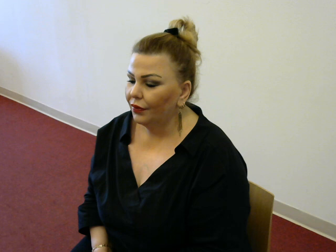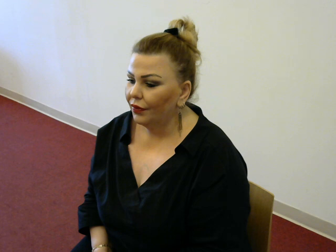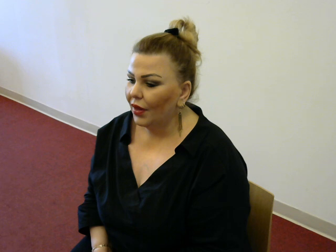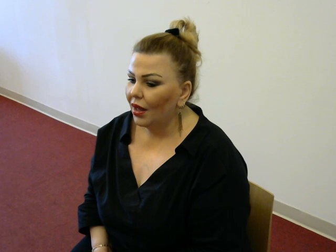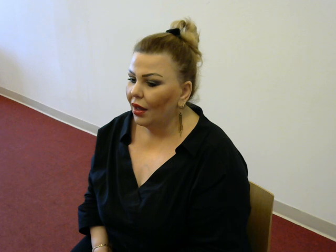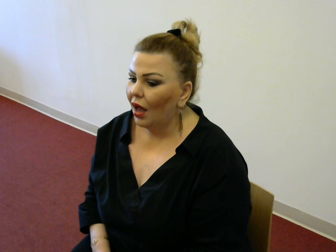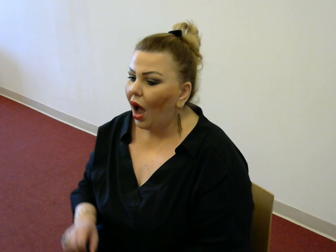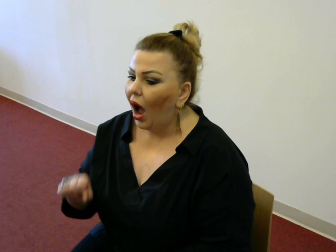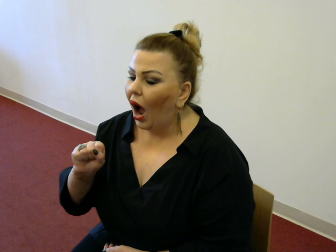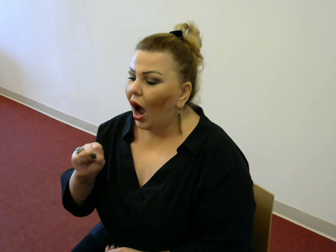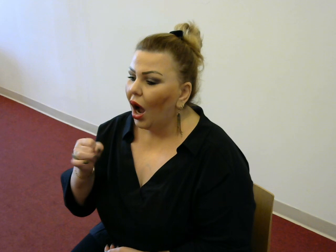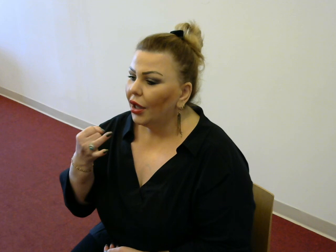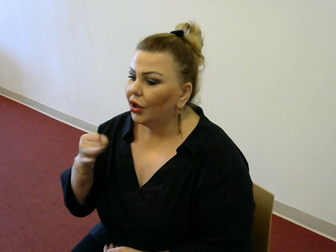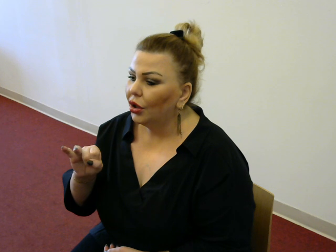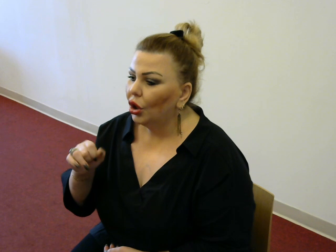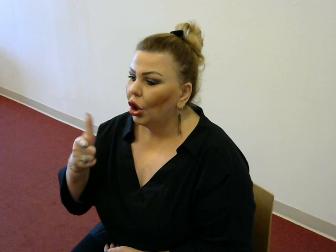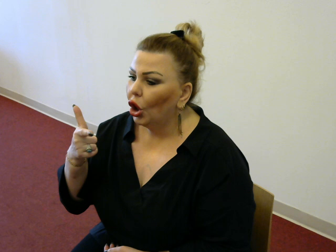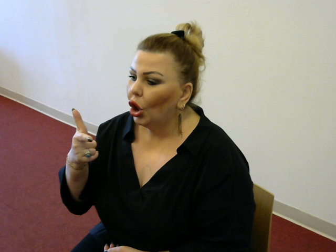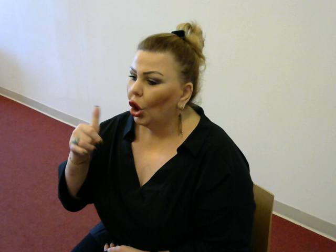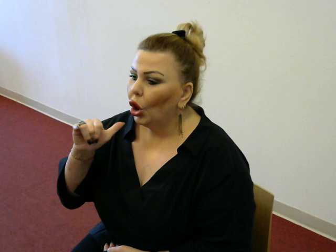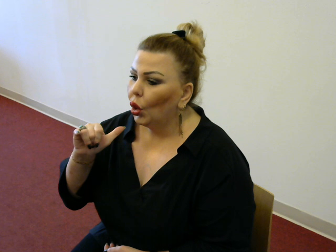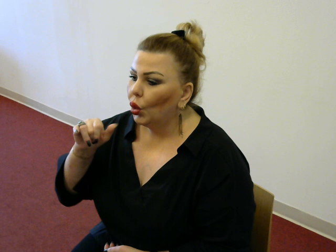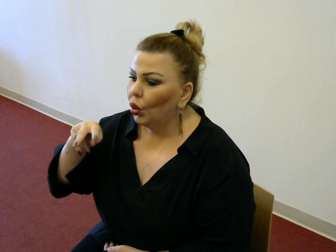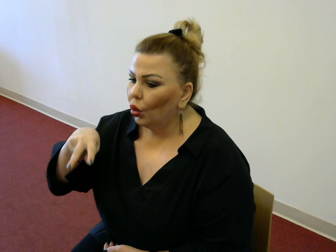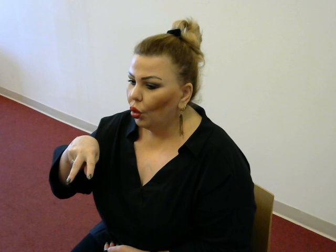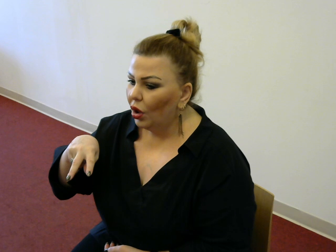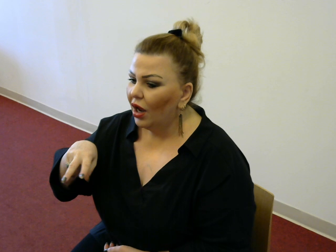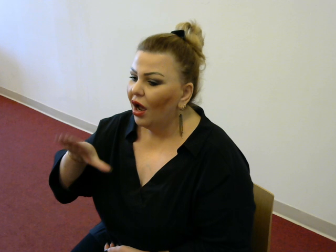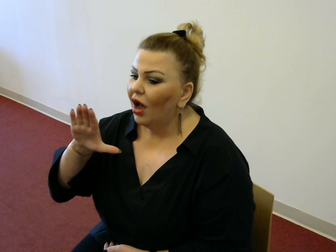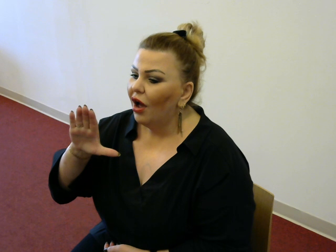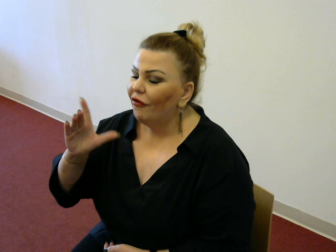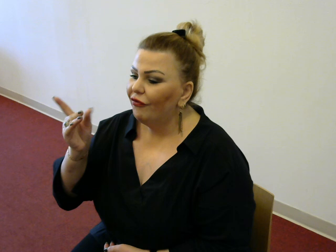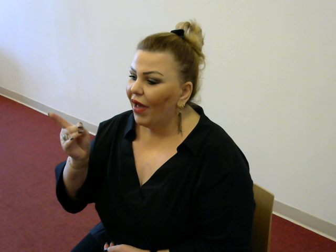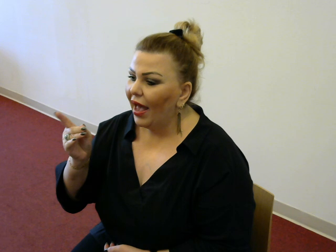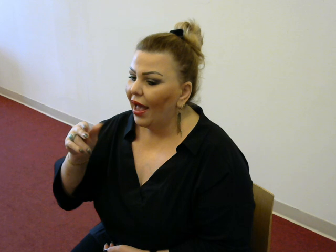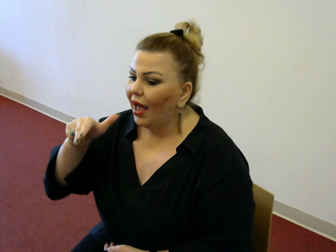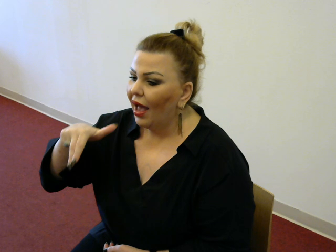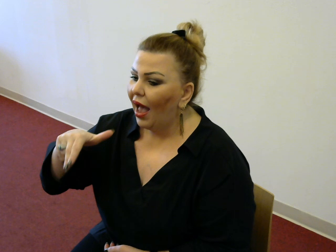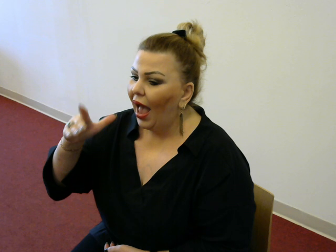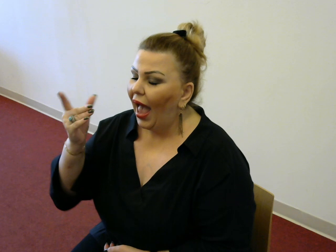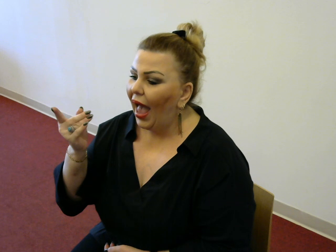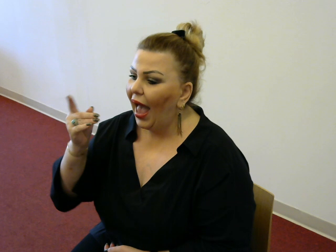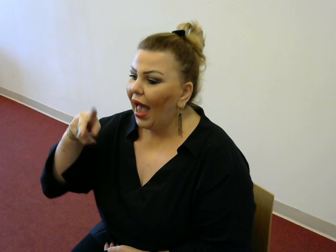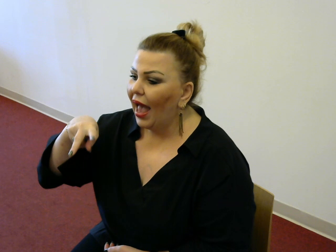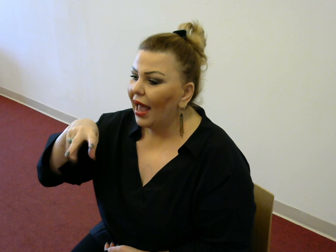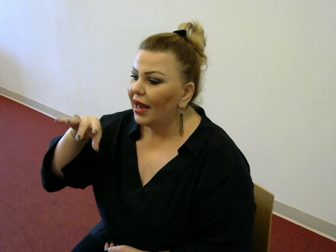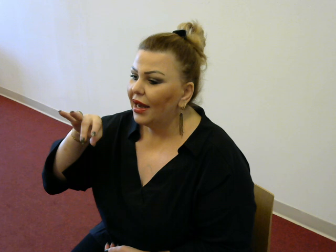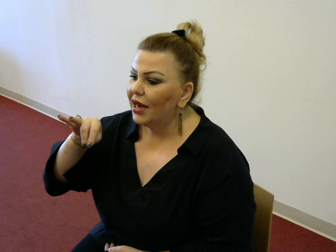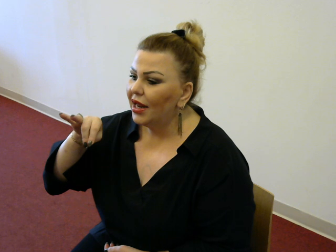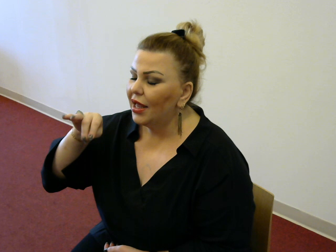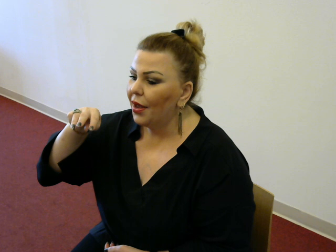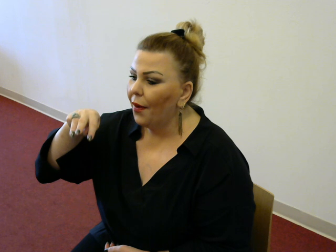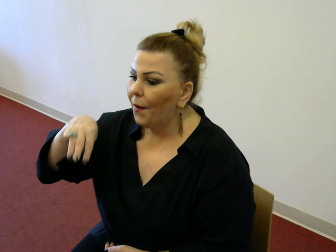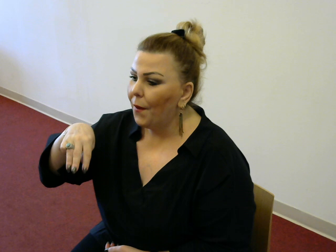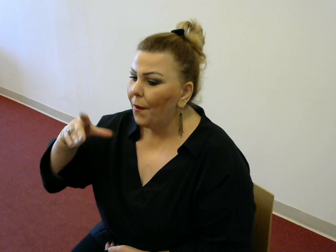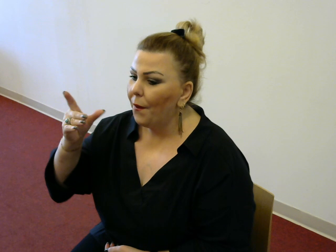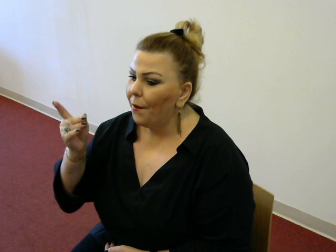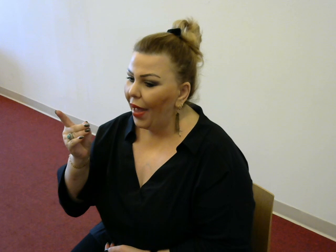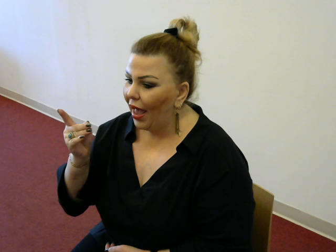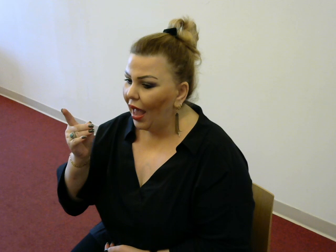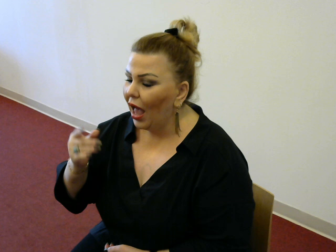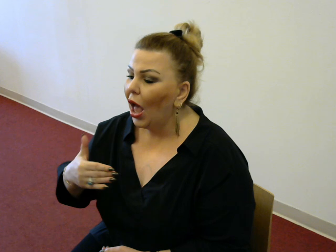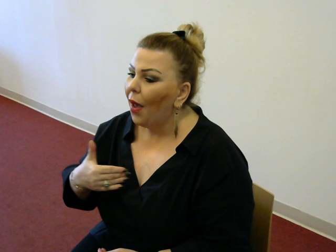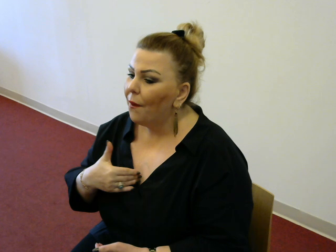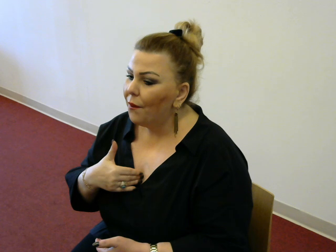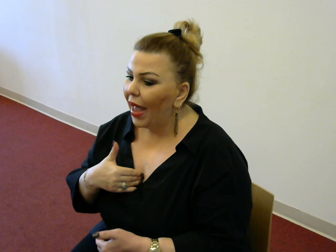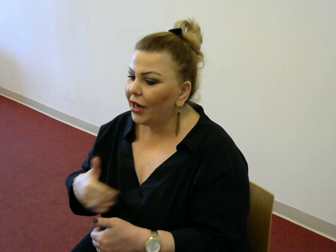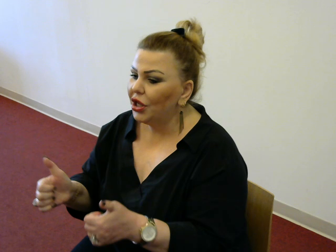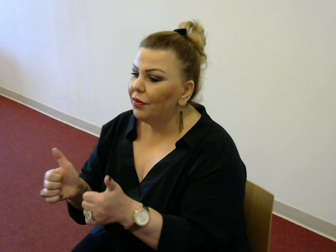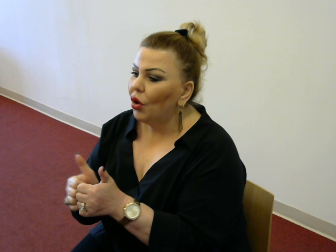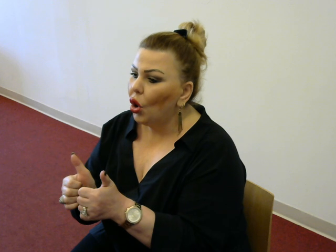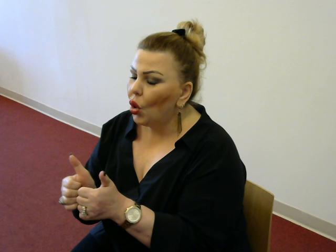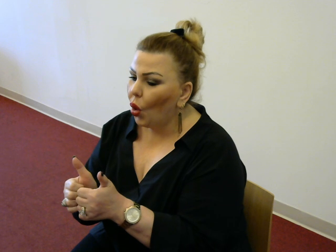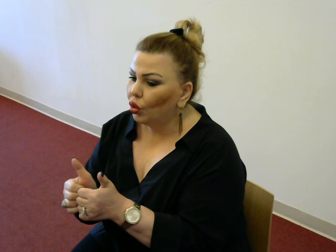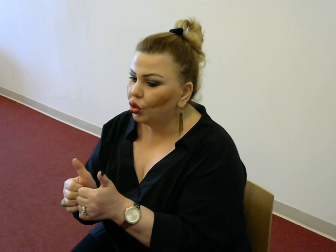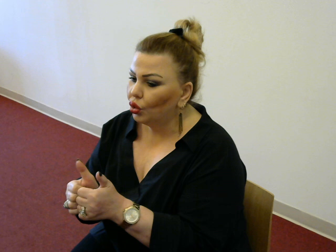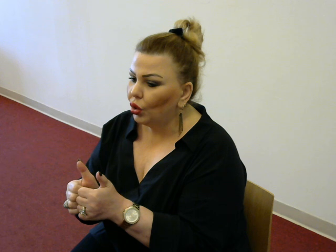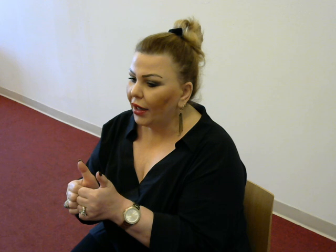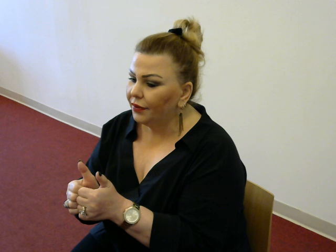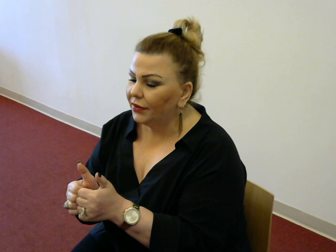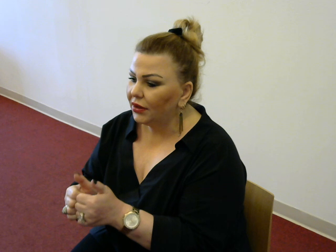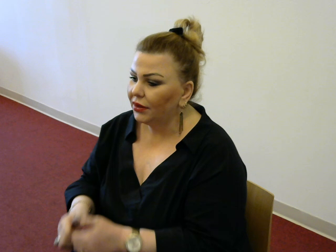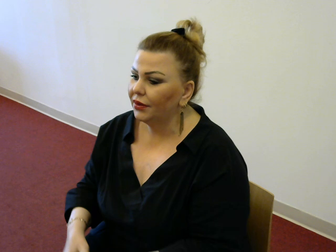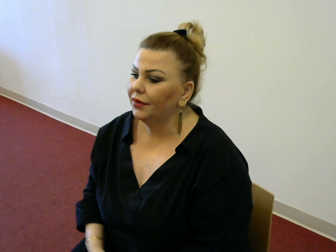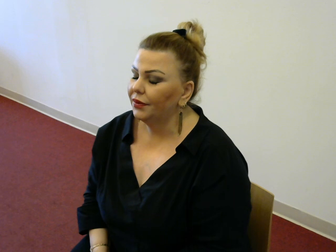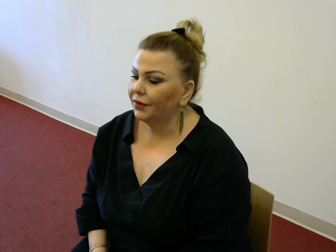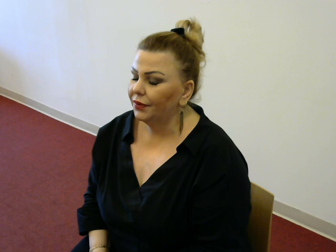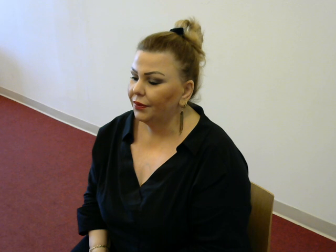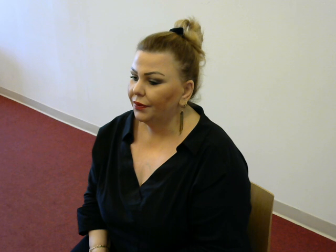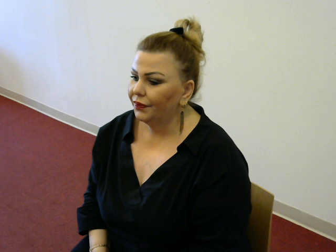Aygül və Həlimə mənim qonşularımdır